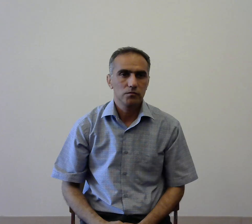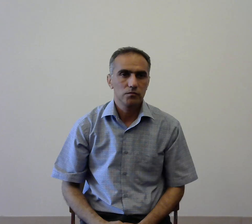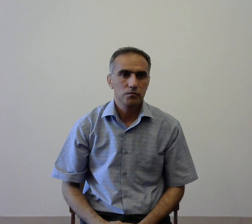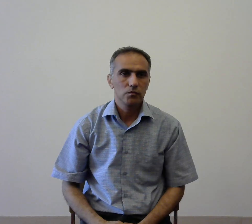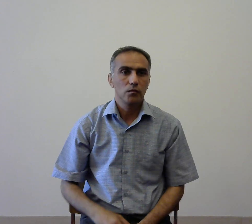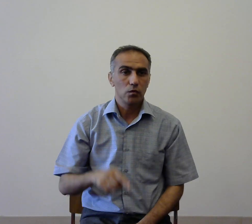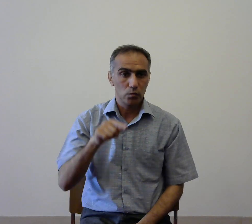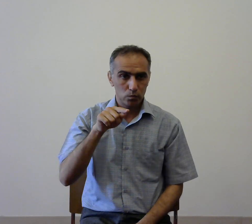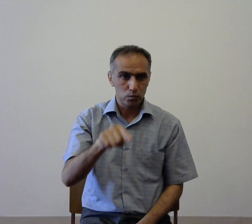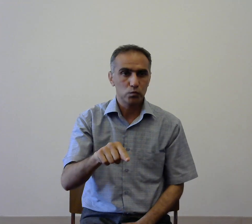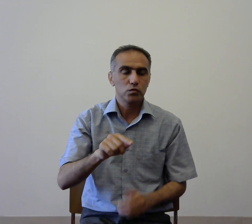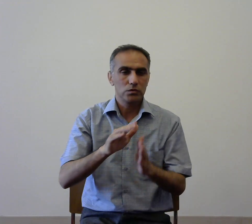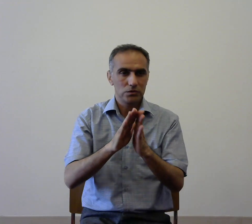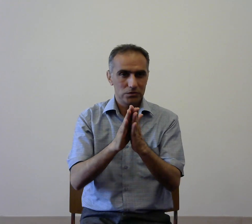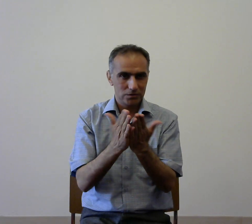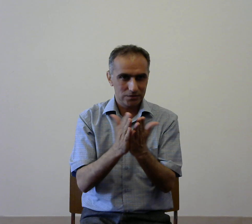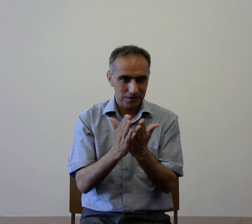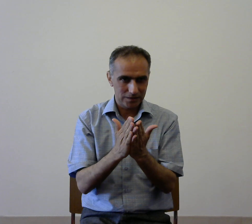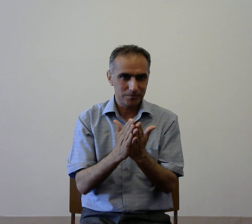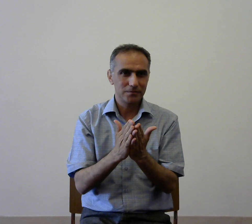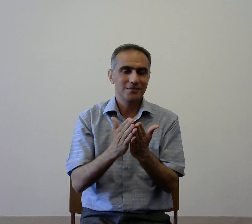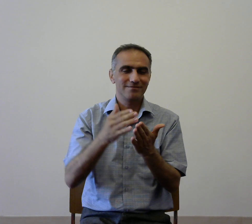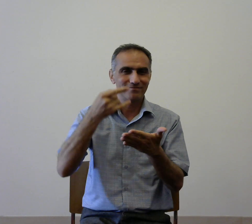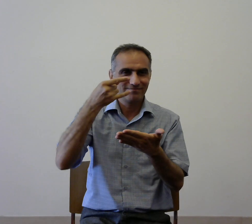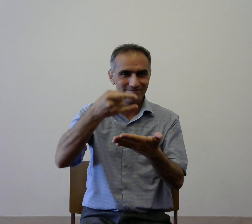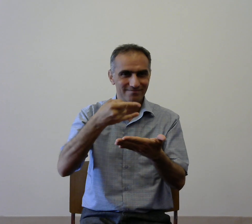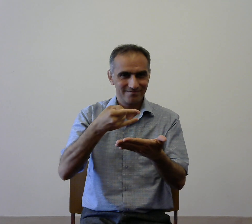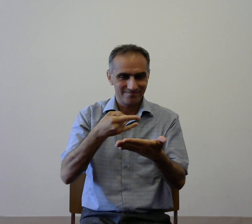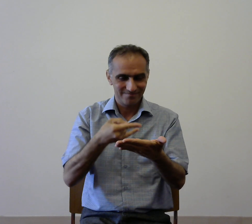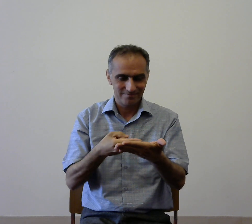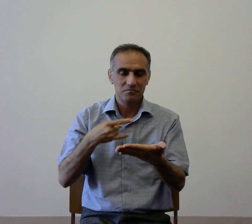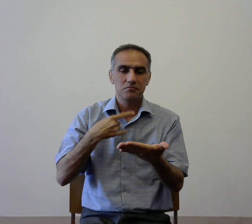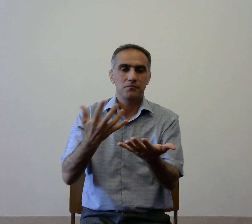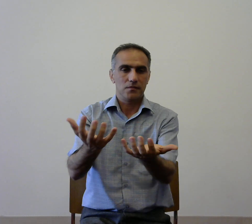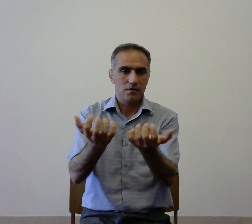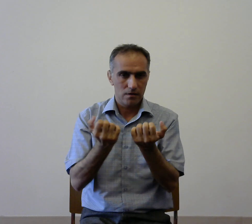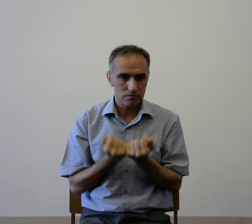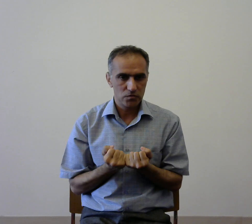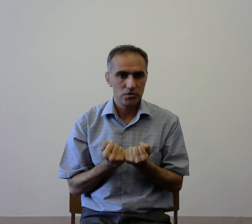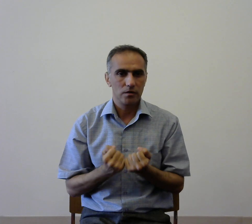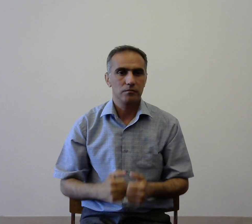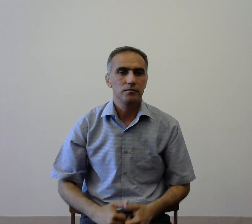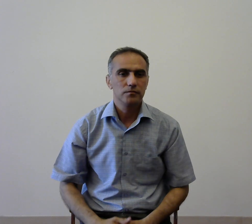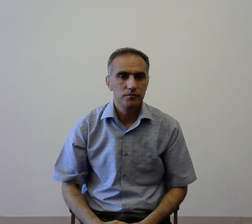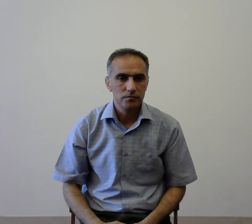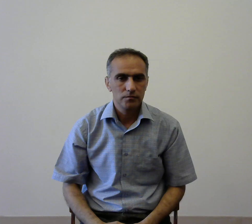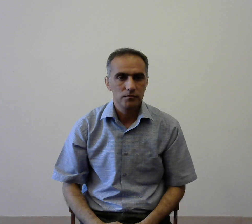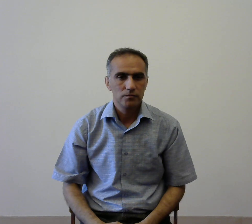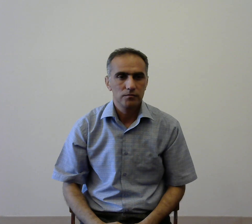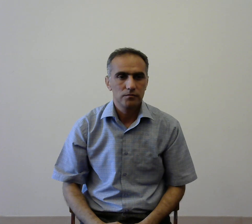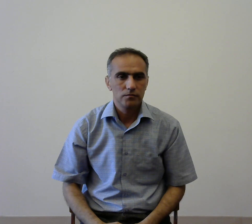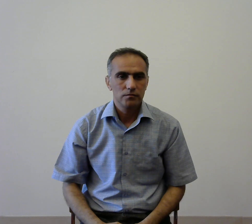Bu kitabları sərgidən almışam